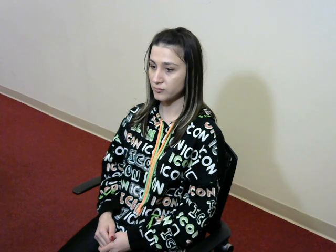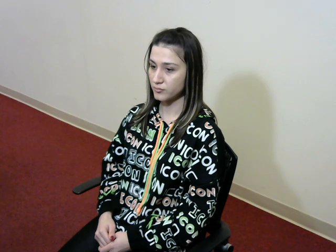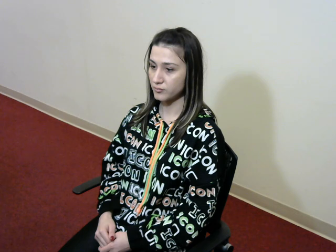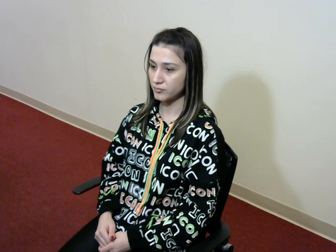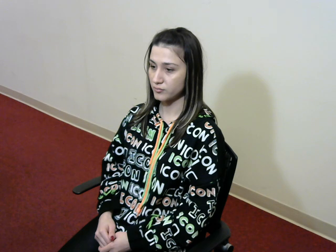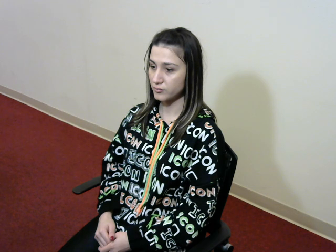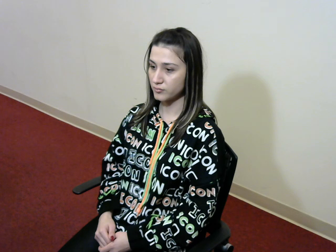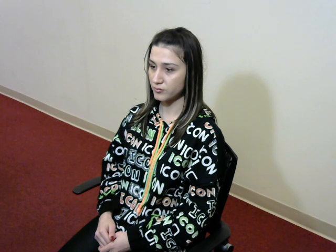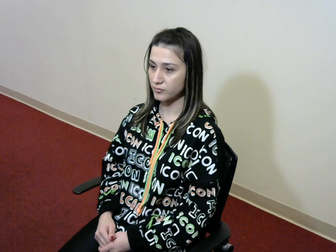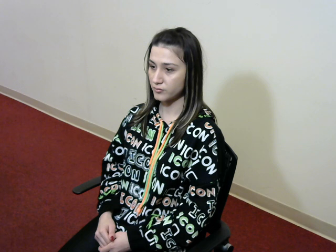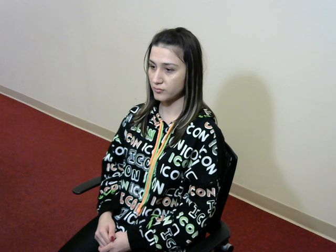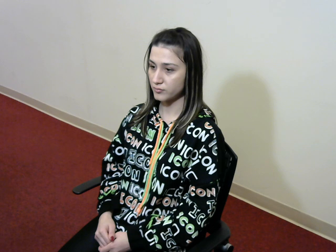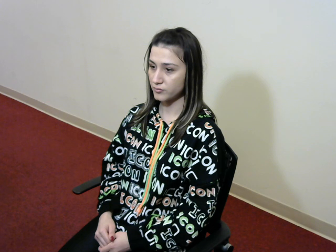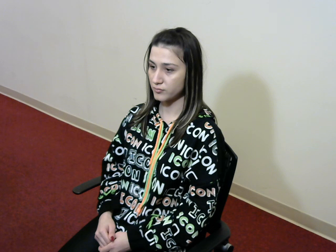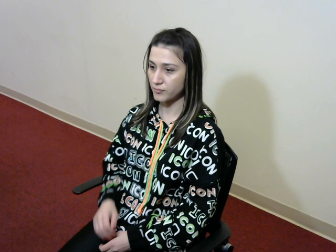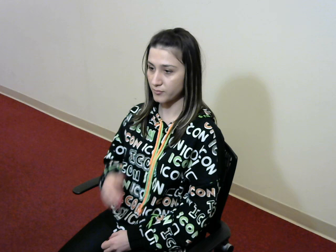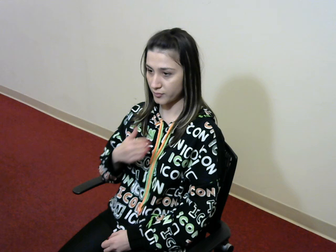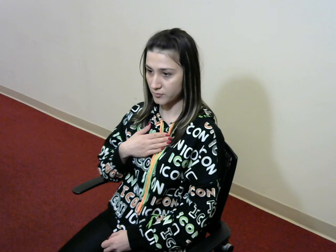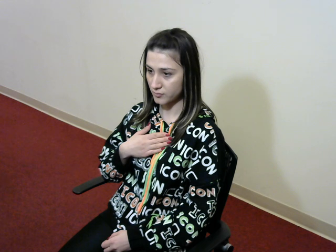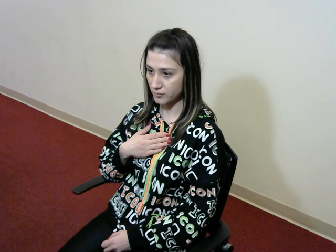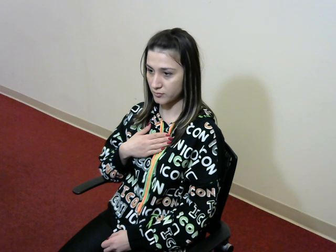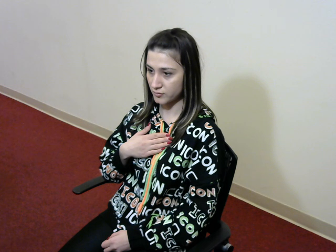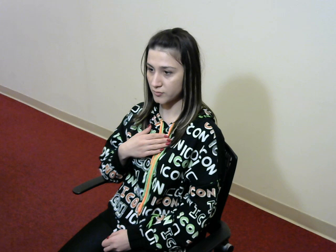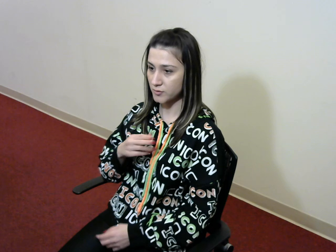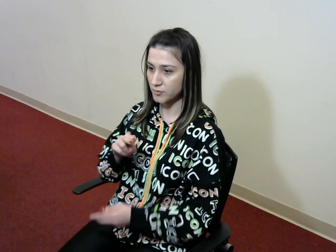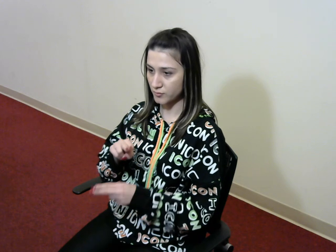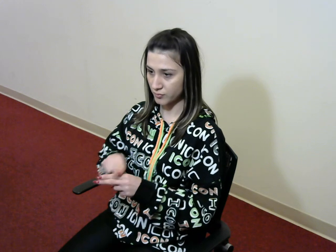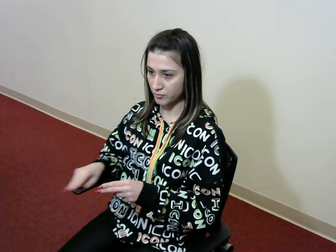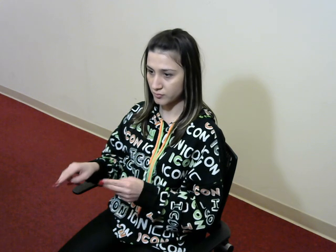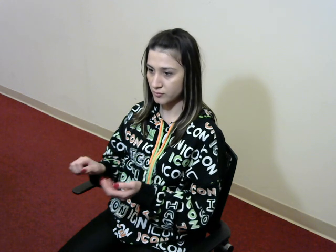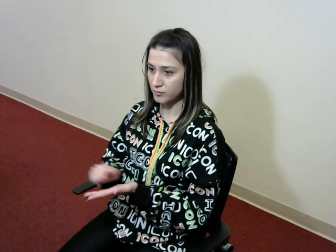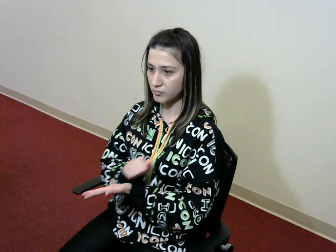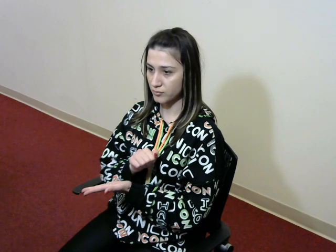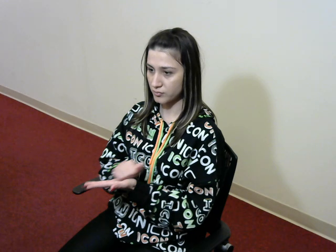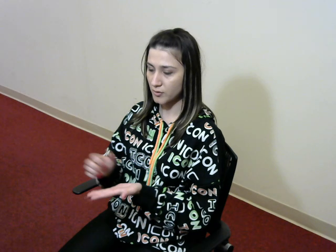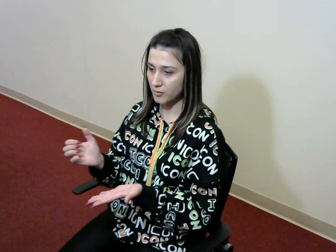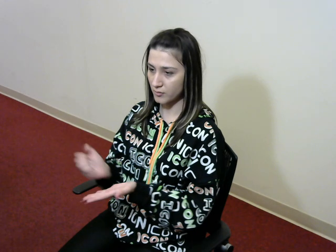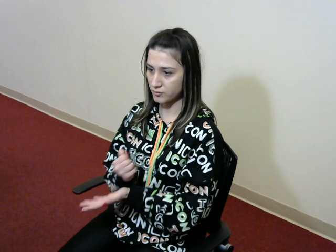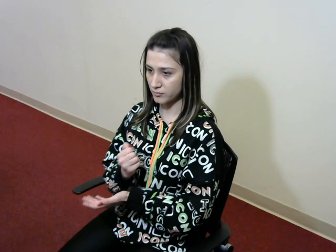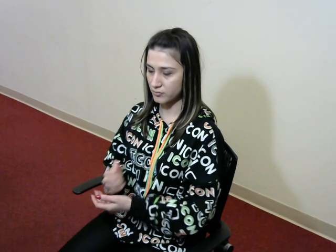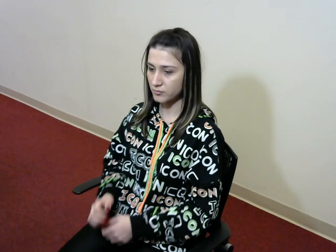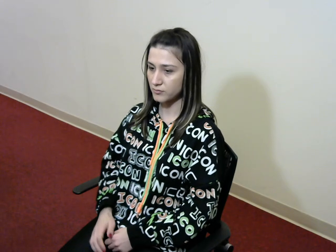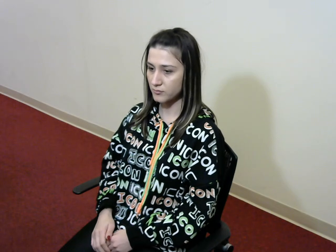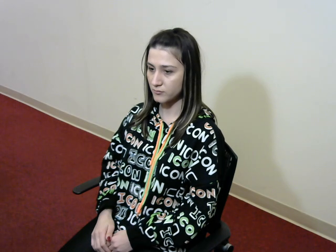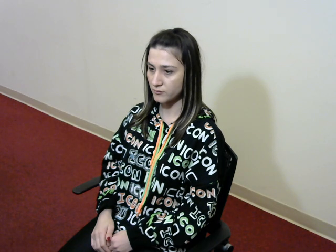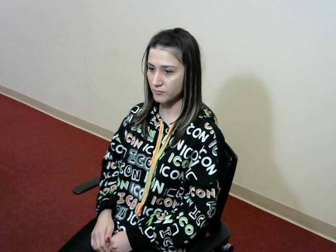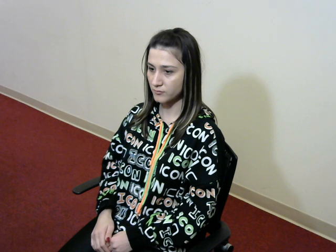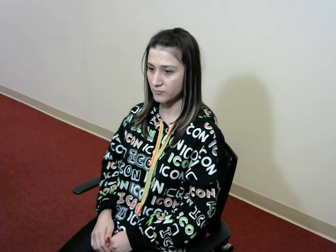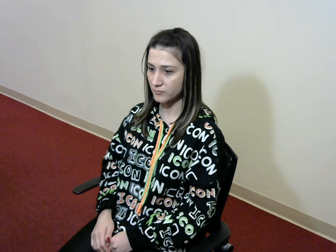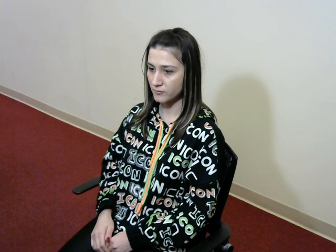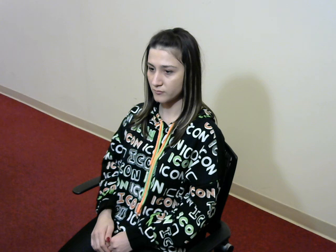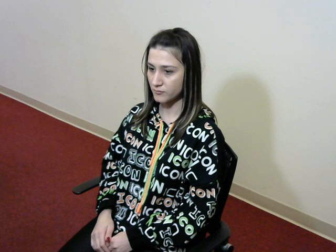Mən itirdiyim sənədi tapmışam